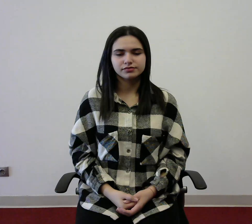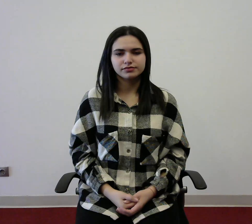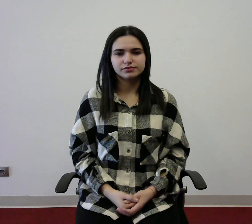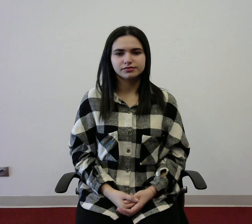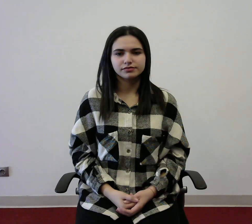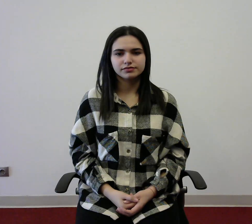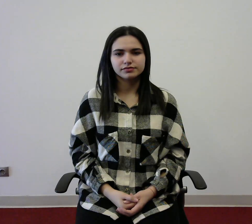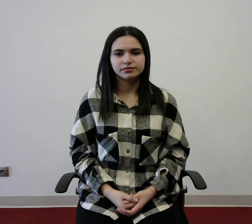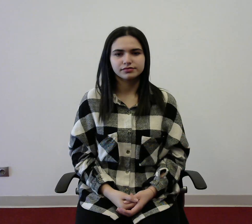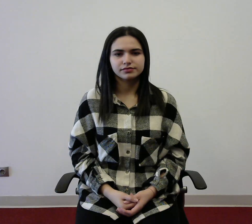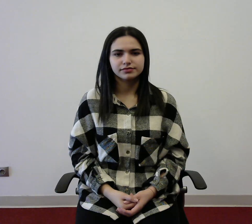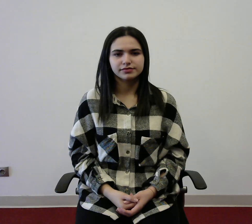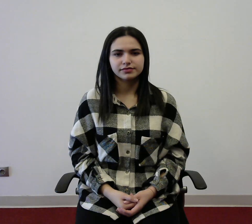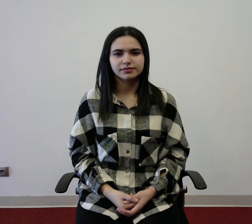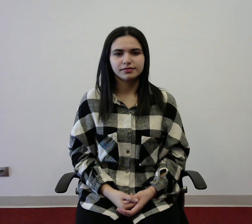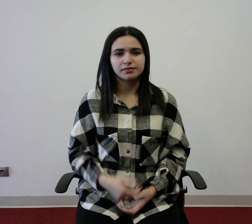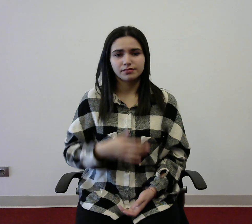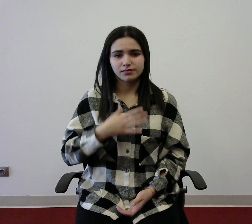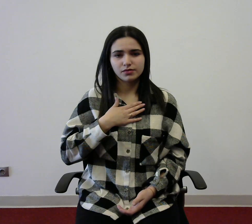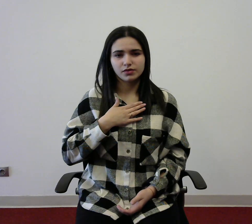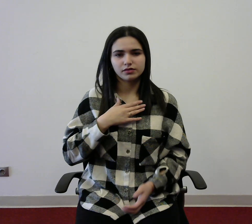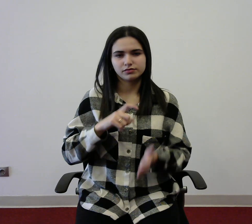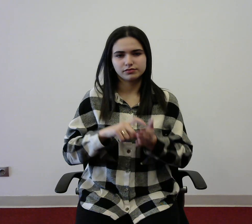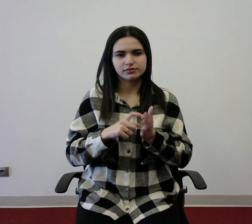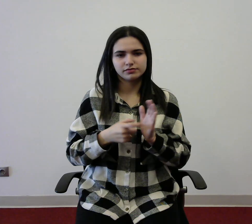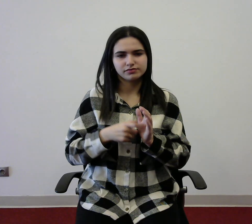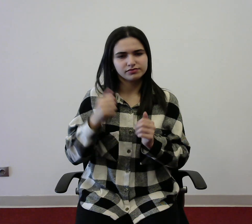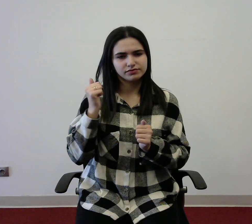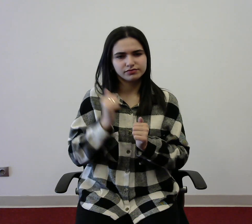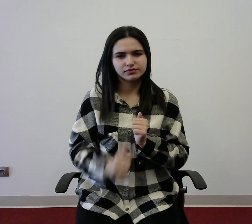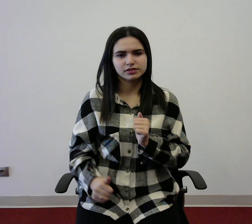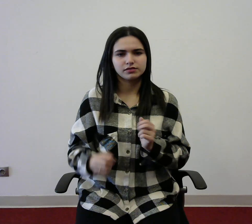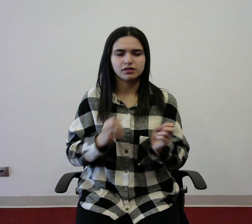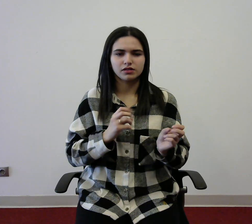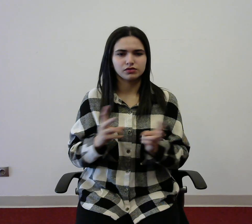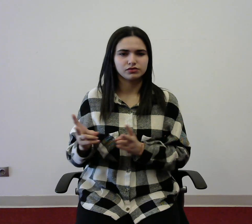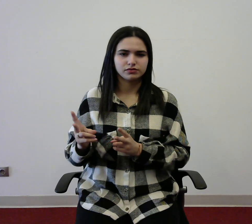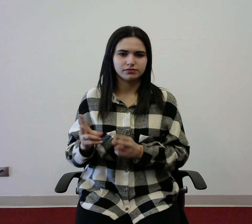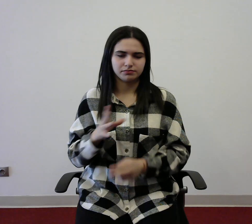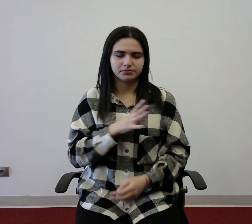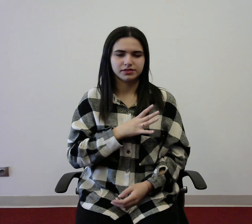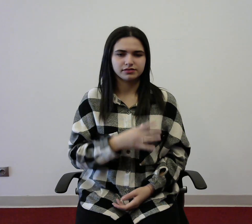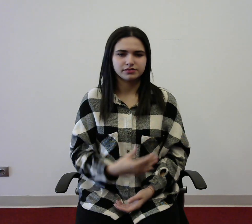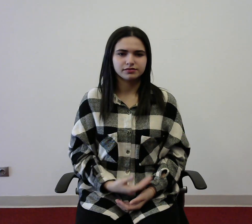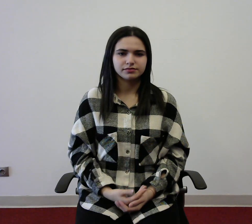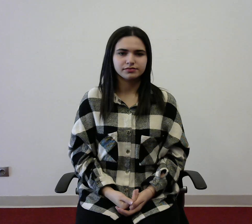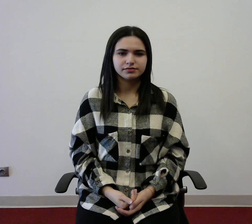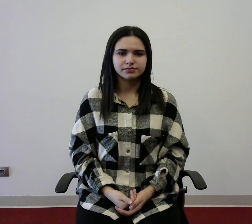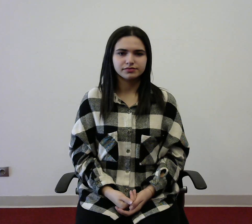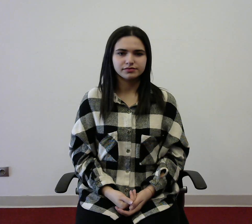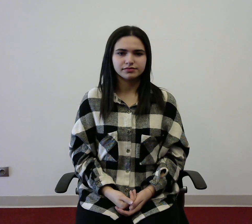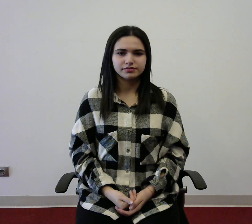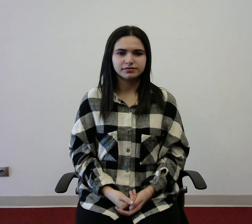Mənim otağım həmişə səliqəli olur